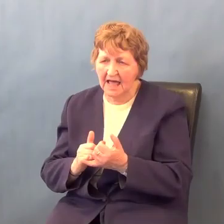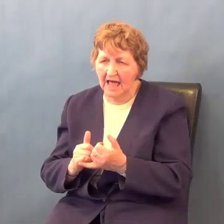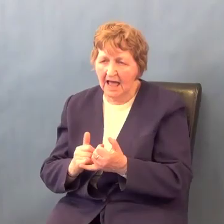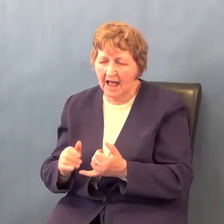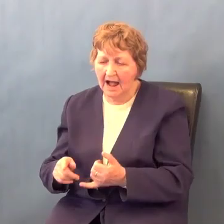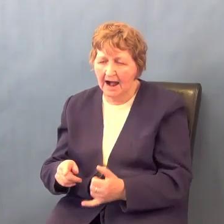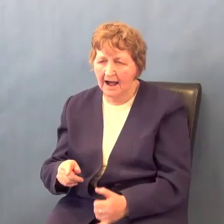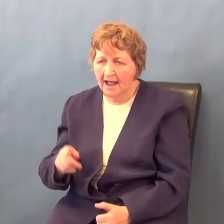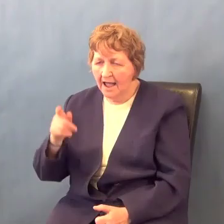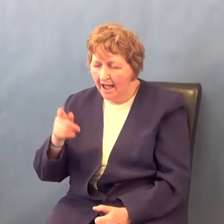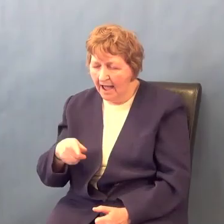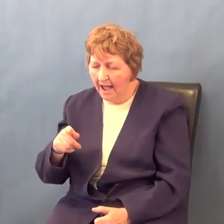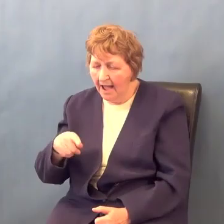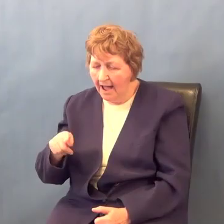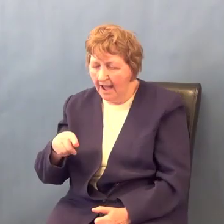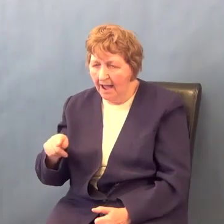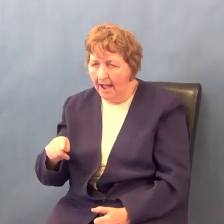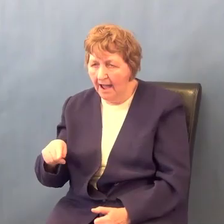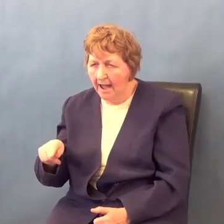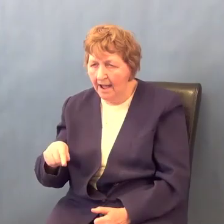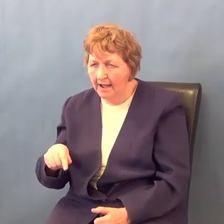Koło przekreślone.